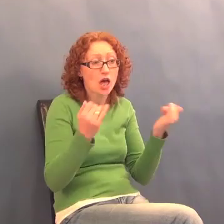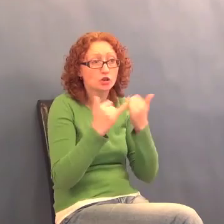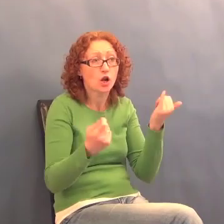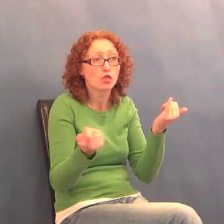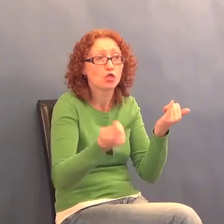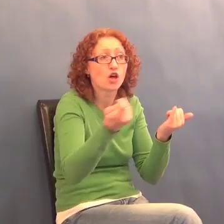Jeżeli jedzie.